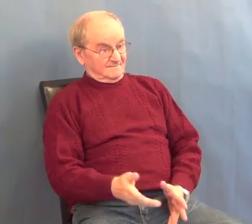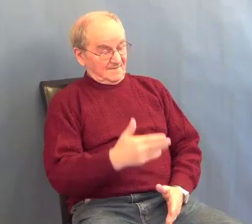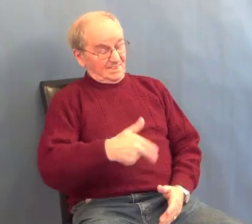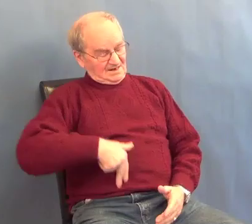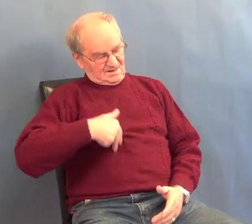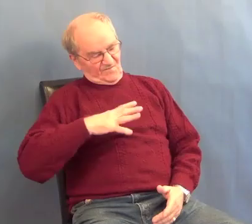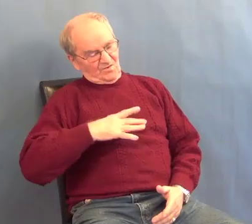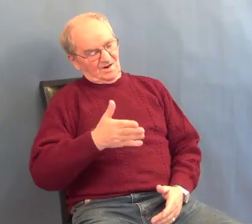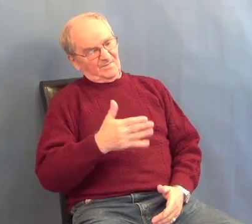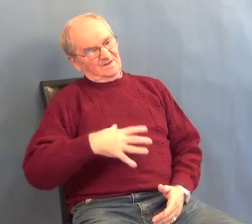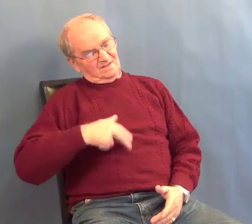Ryba w niedzielę jak najbardziej, mam wolne.